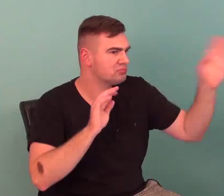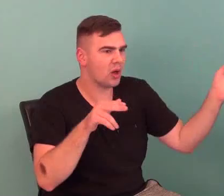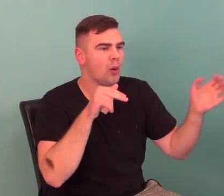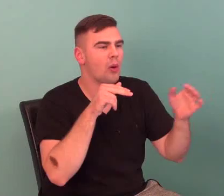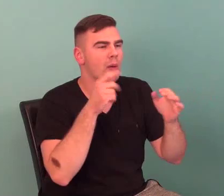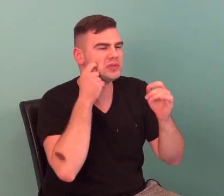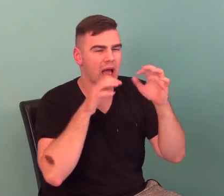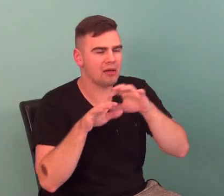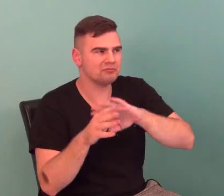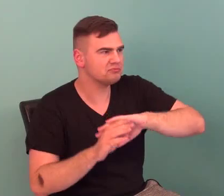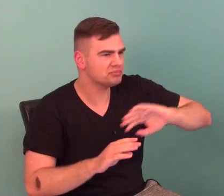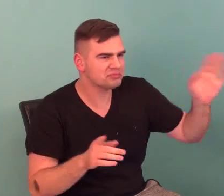Pszczoły z ula też odlatują.